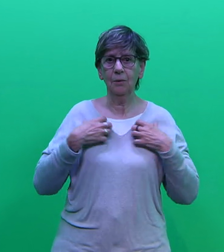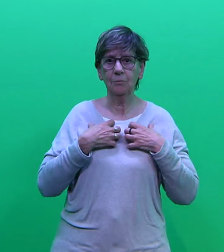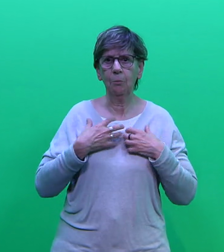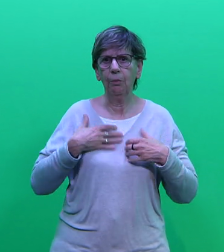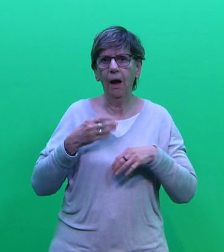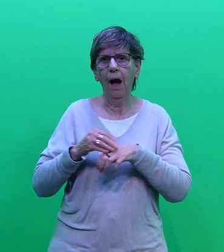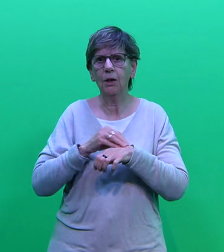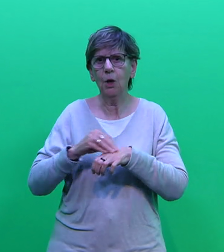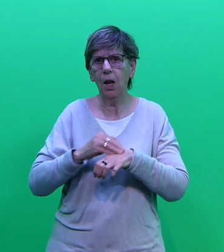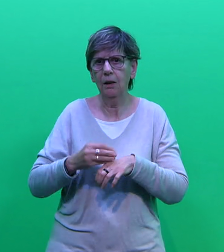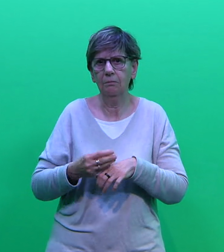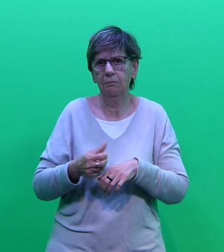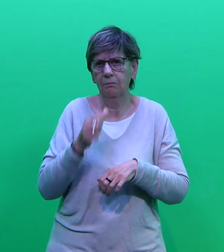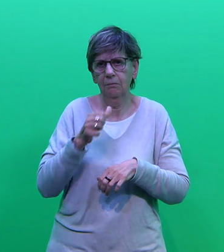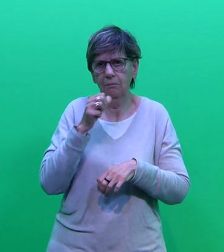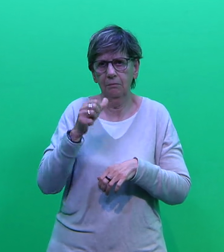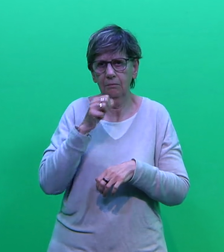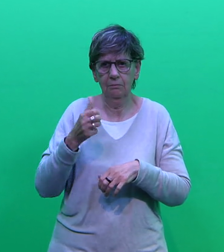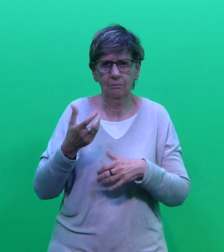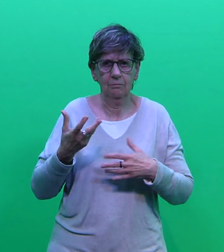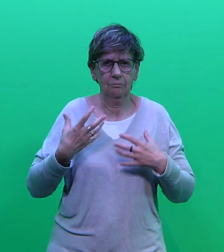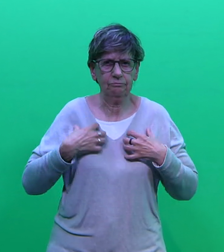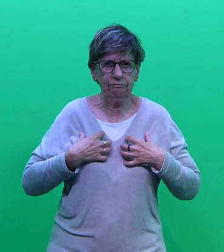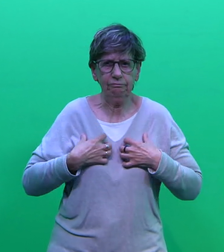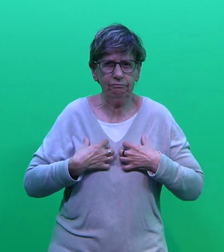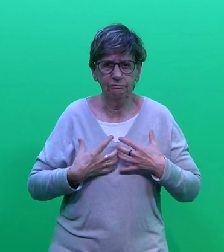Pot ser que tingui els pulmons atapeïts perquè bec alcohol.